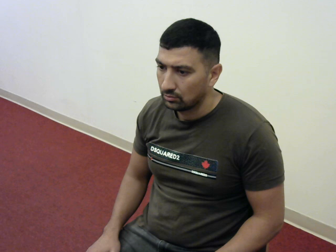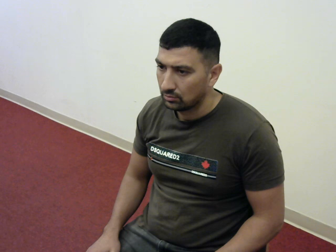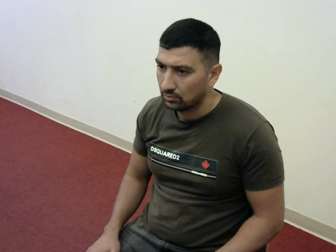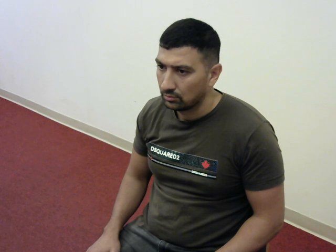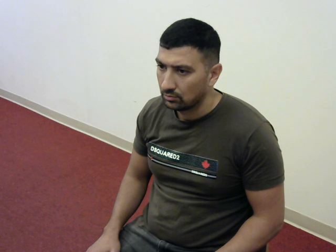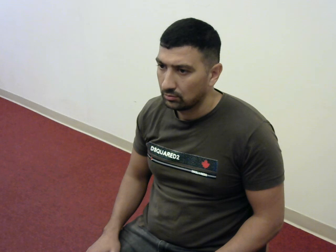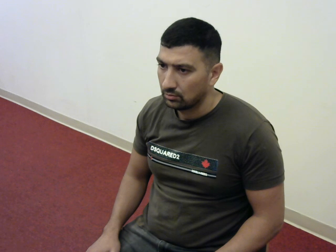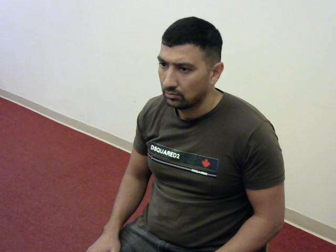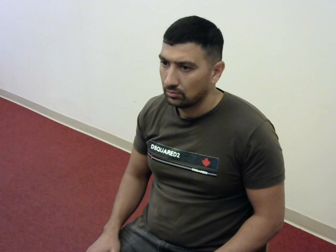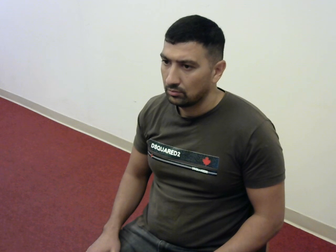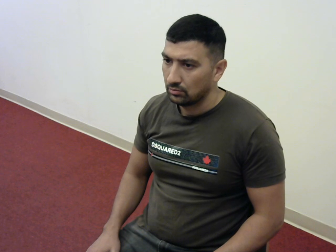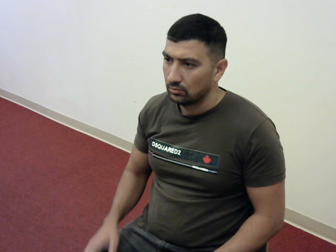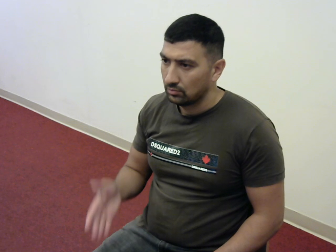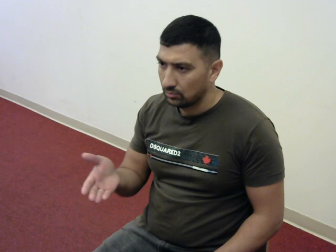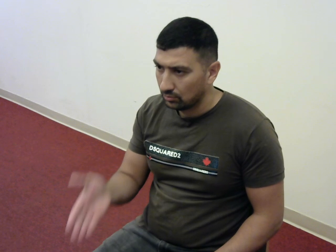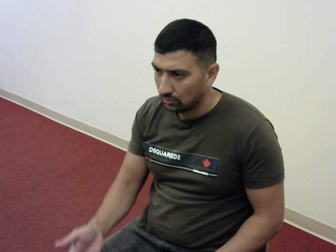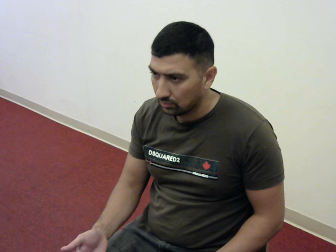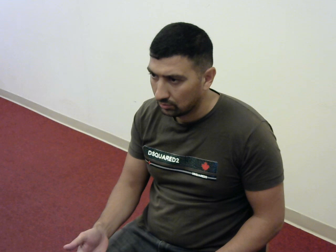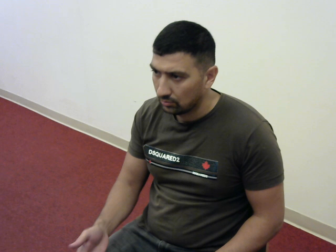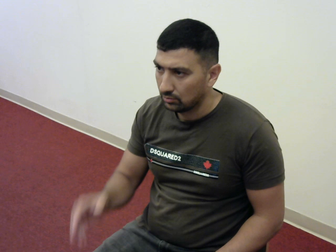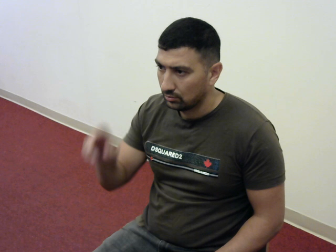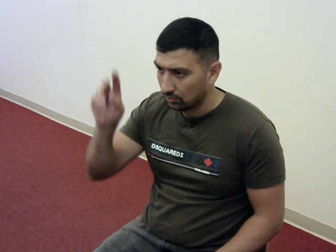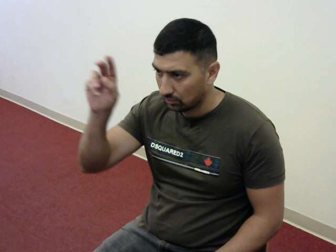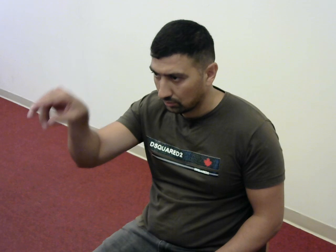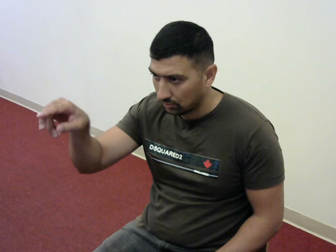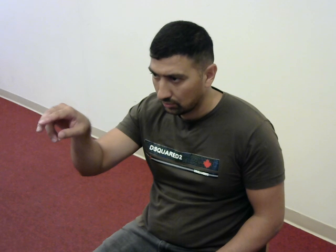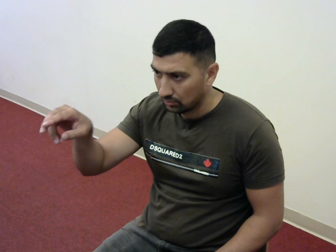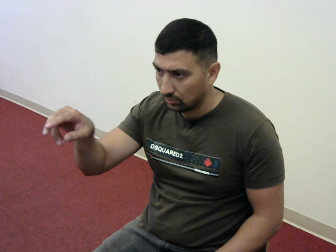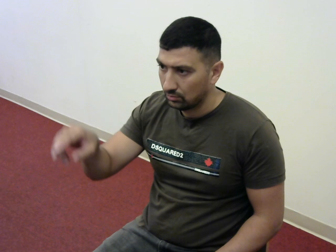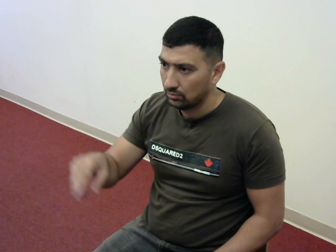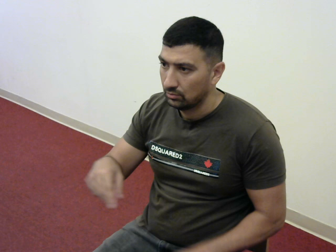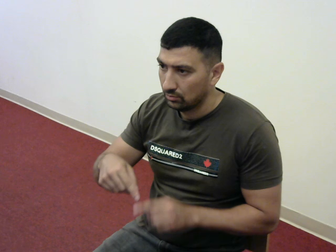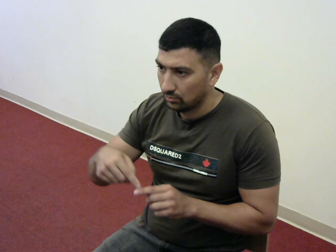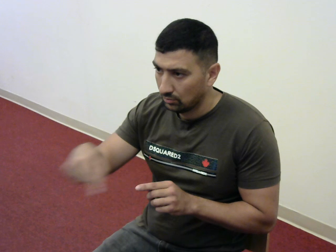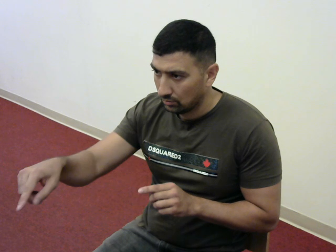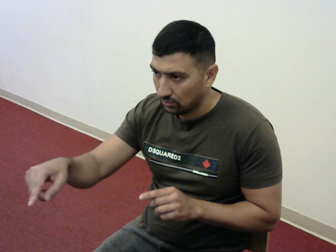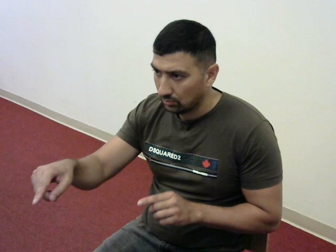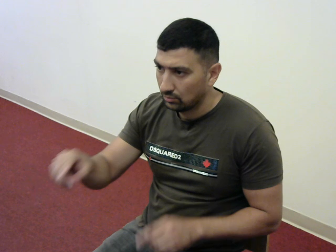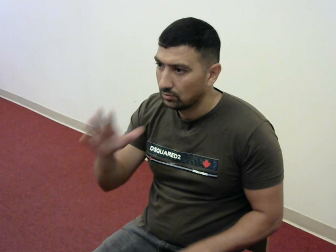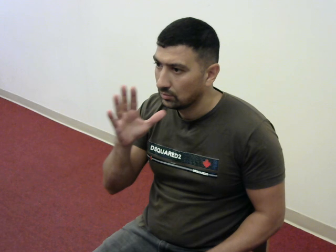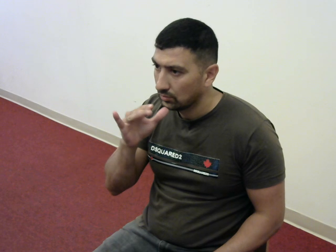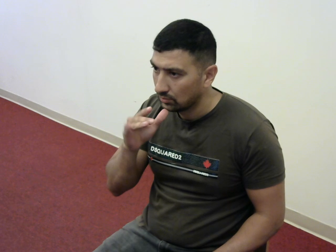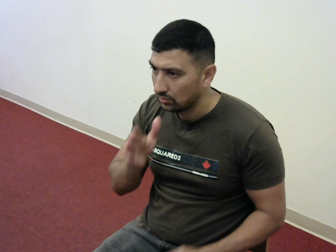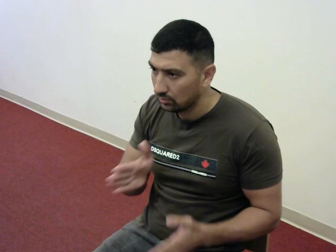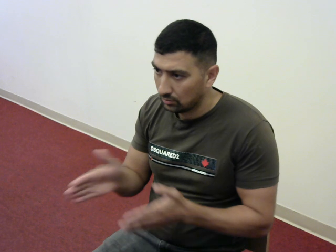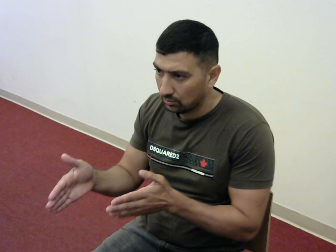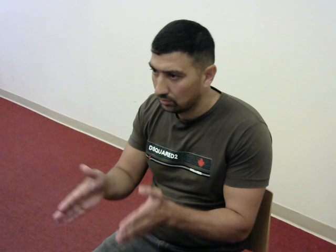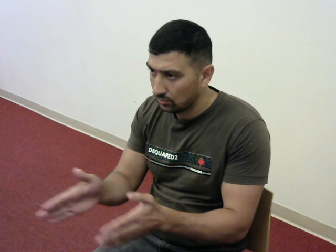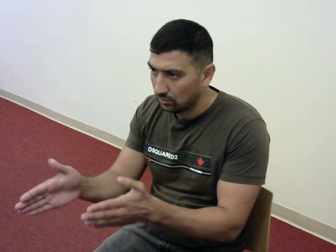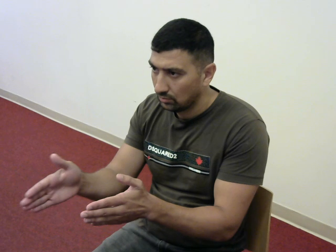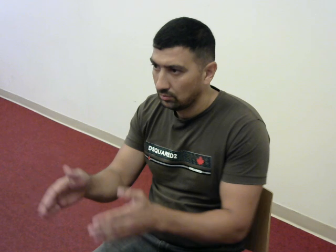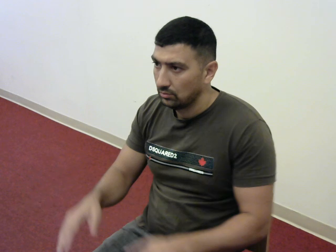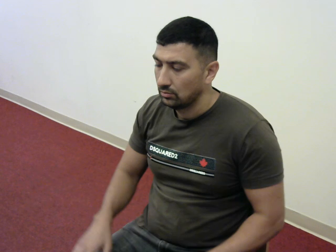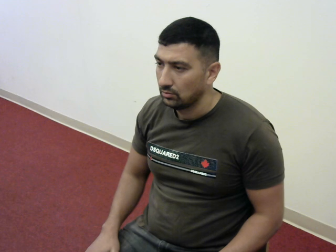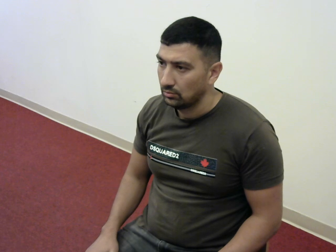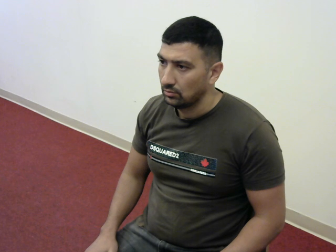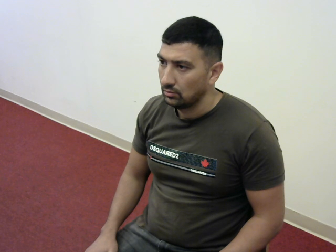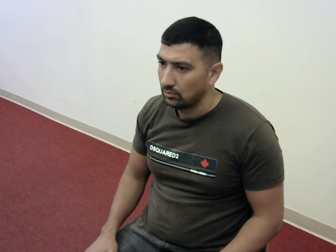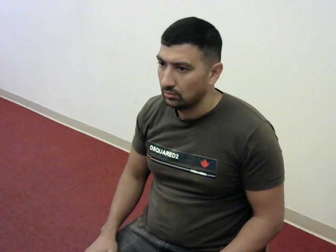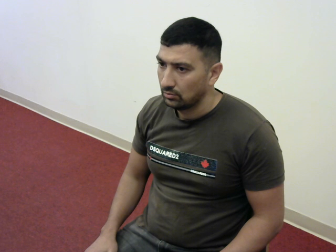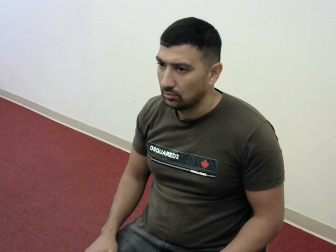Burdan oraya nə qədər vaxt yoldur?